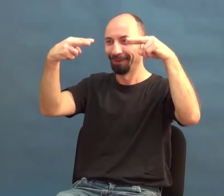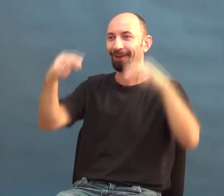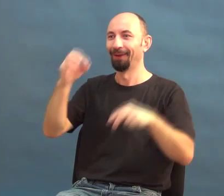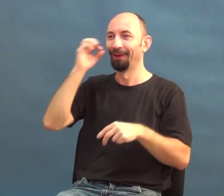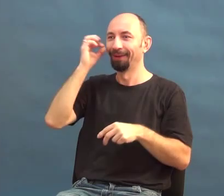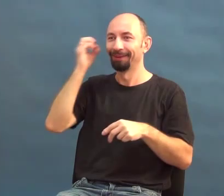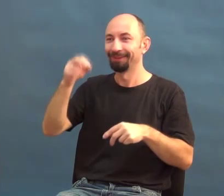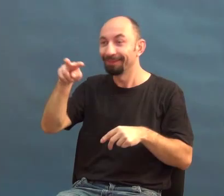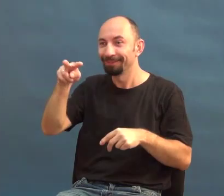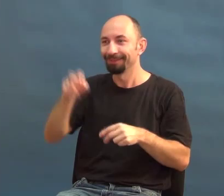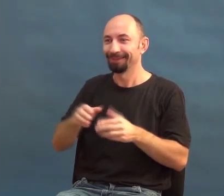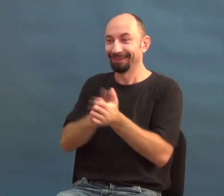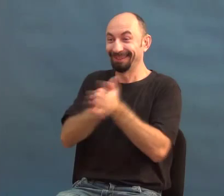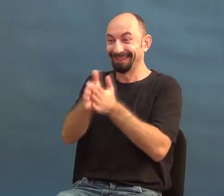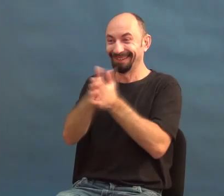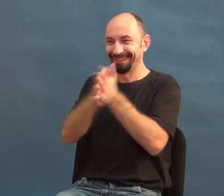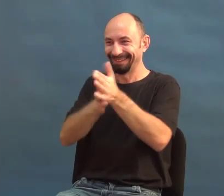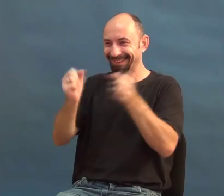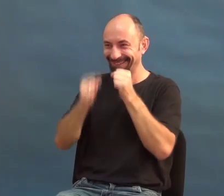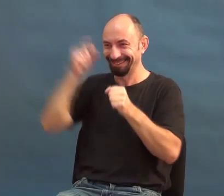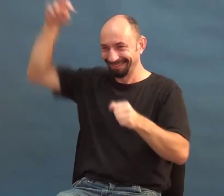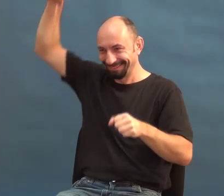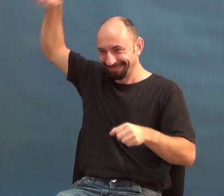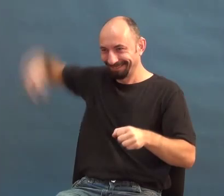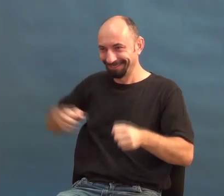Kot widzi ptaszka, zaciera łapy i szybko biegnie na dół.